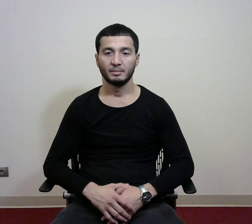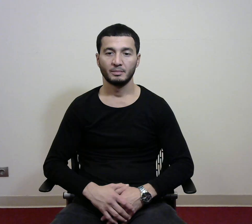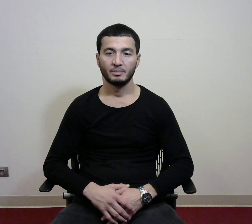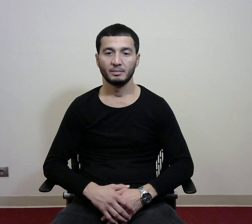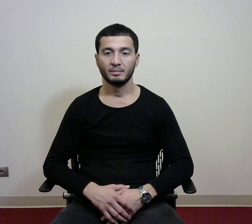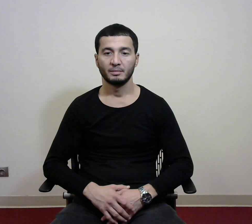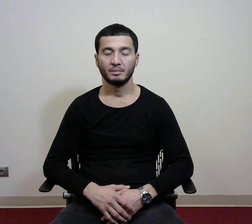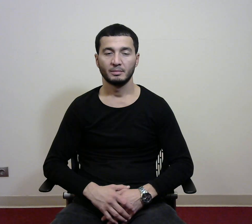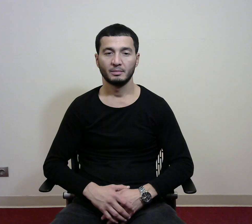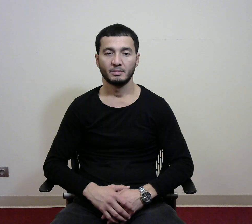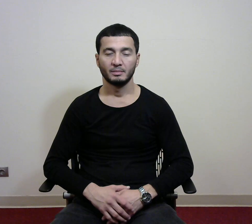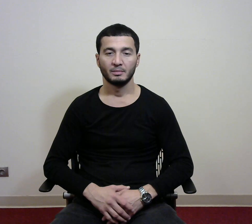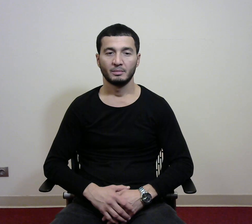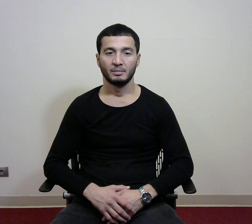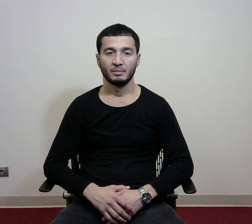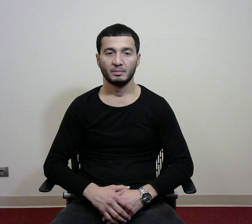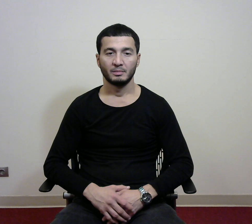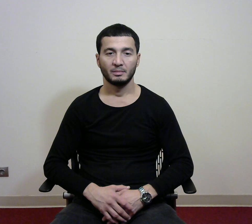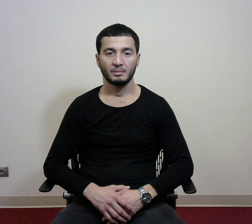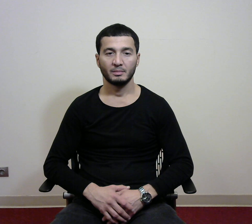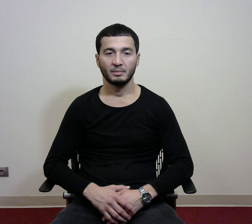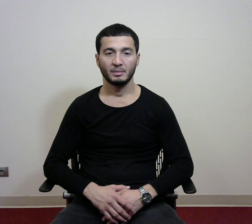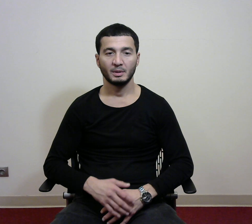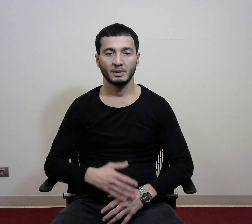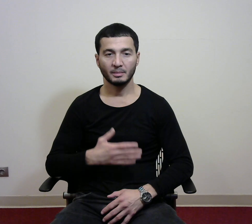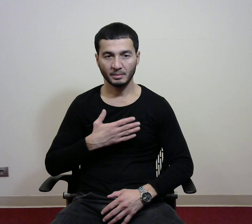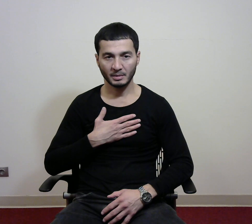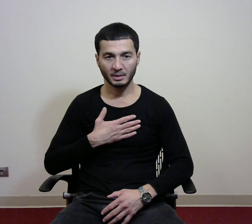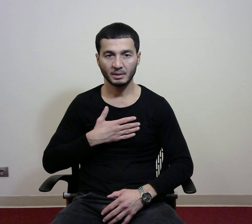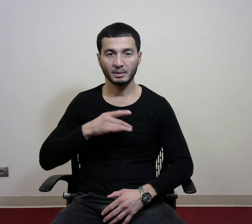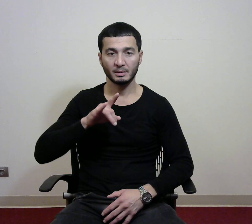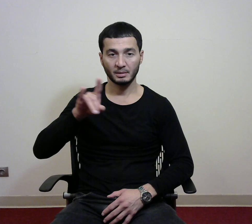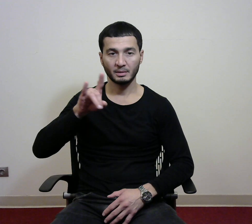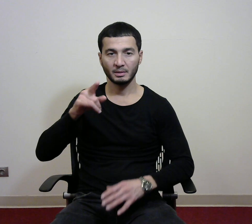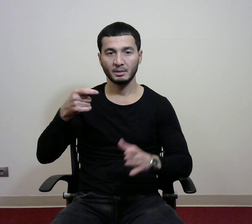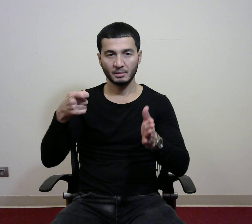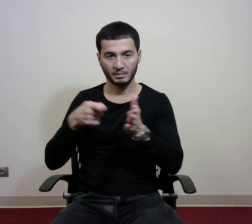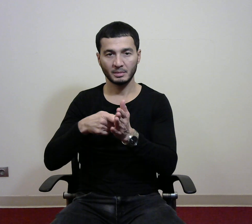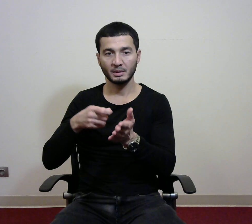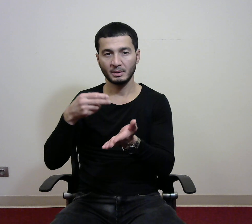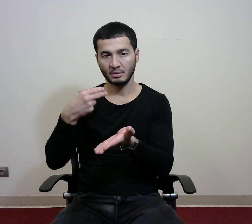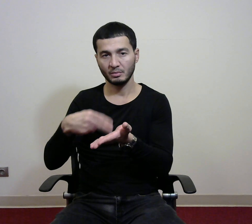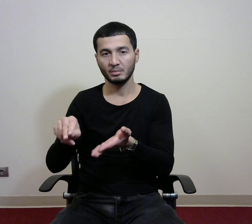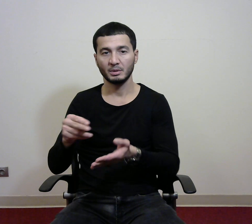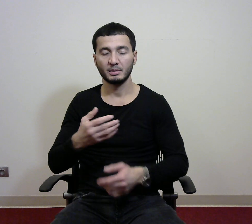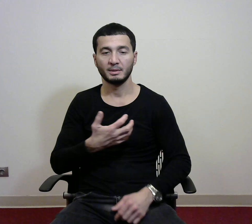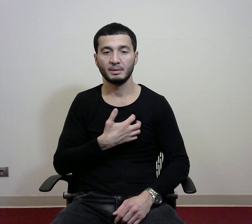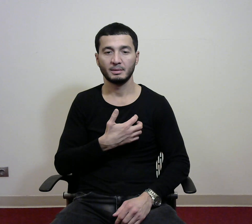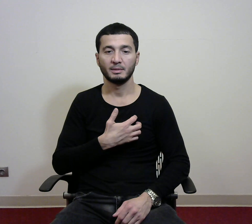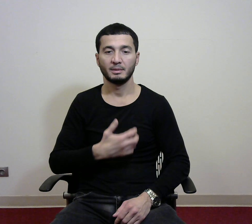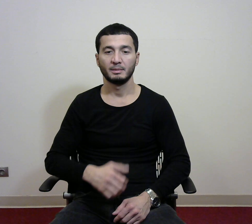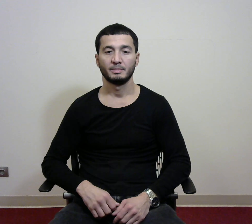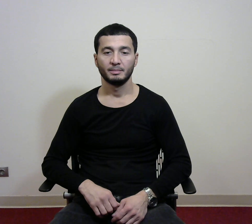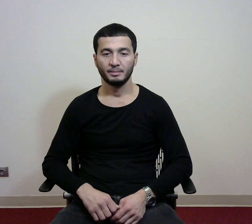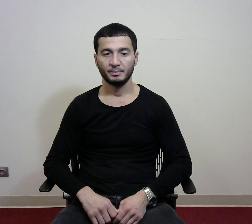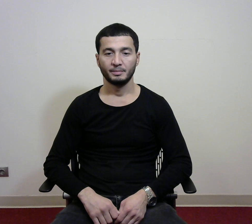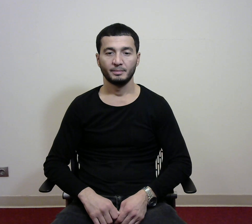Mən təyyarə bileti almaq istəyirəm